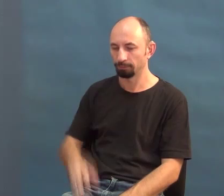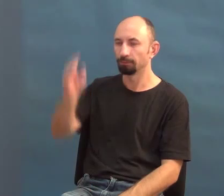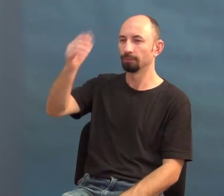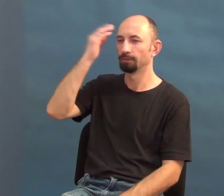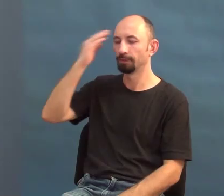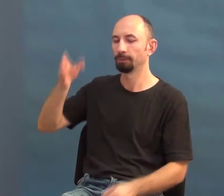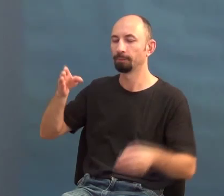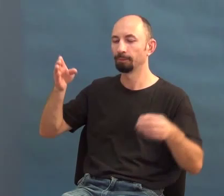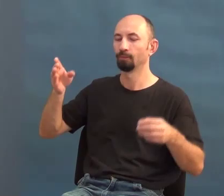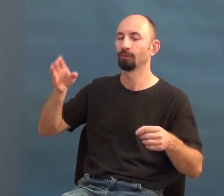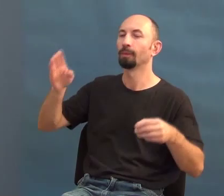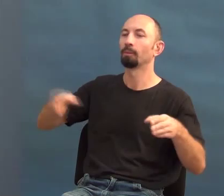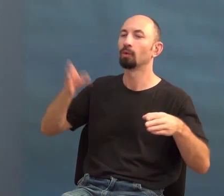Wiesz.